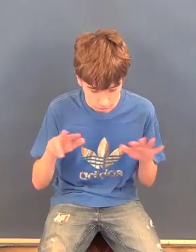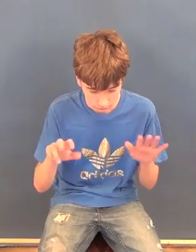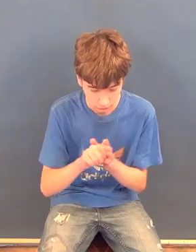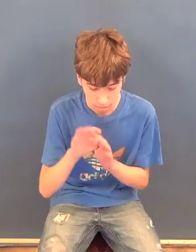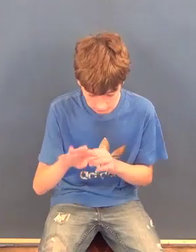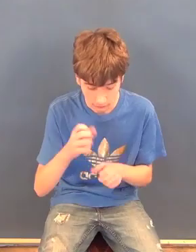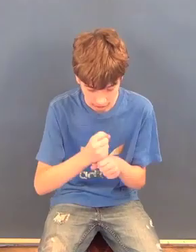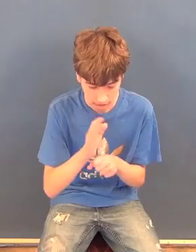Od ósmej do czwartej pracuję.